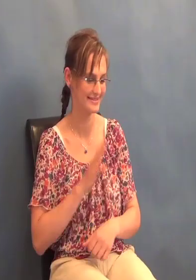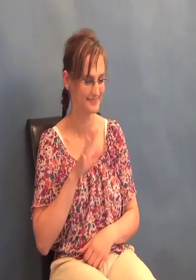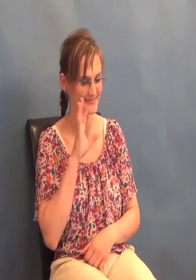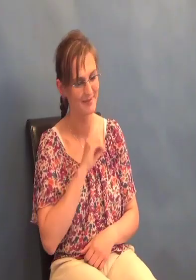Zapomniałam o tym.